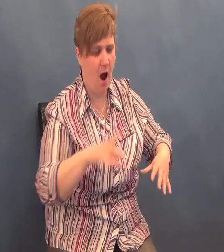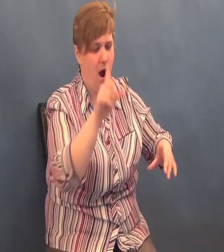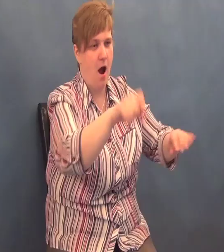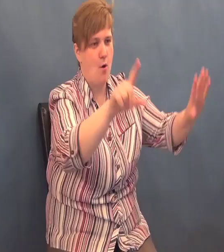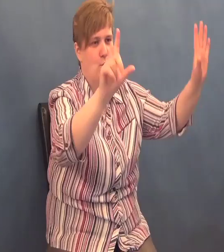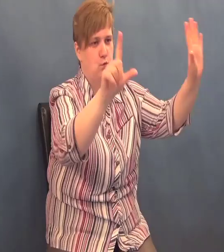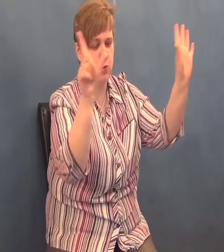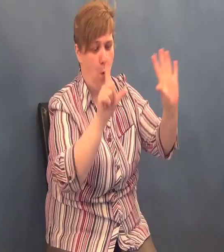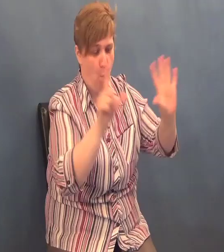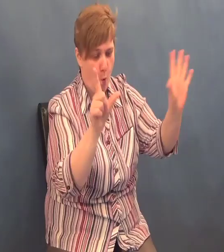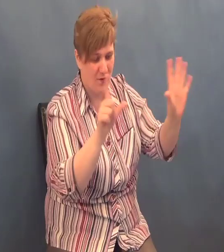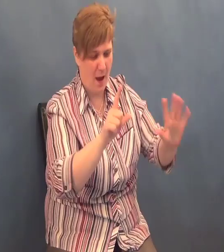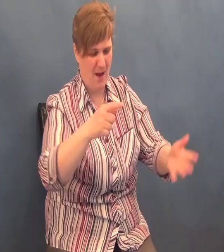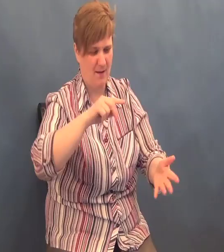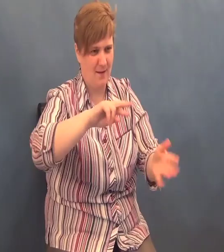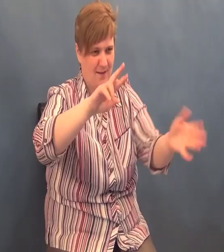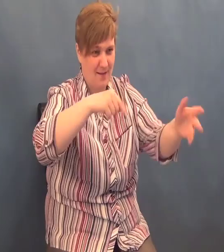A od siódmej mam taniec.